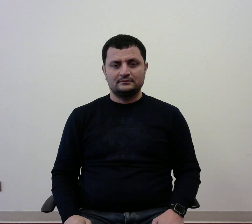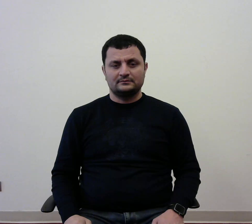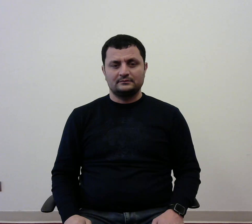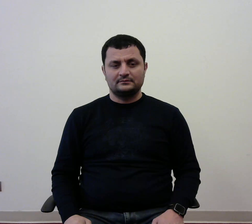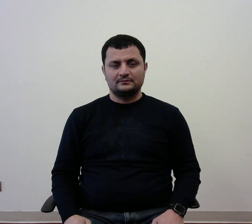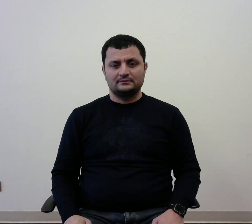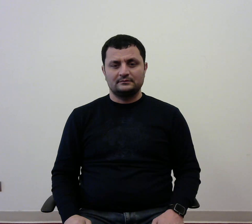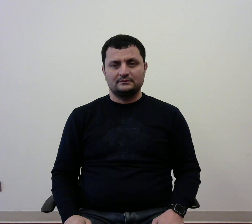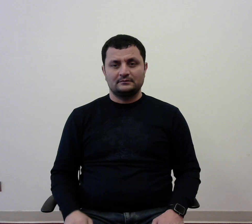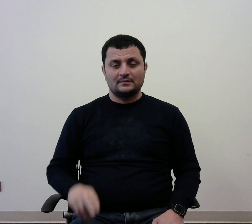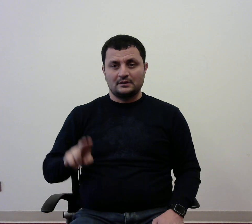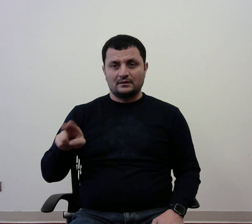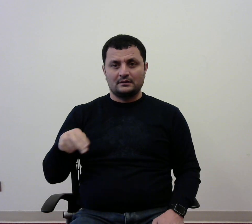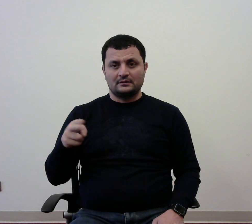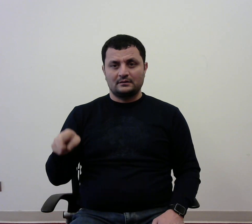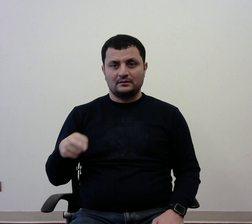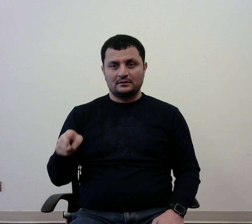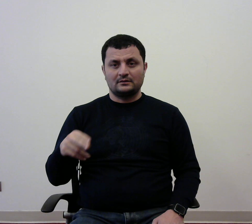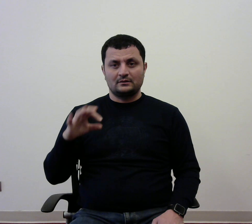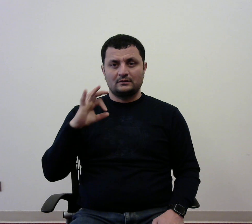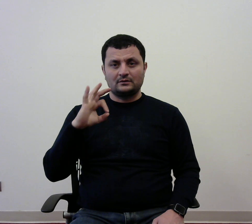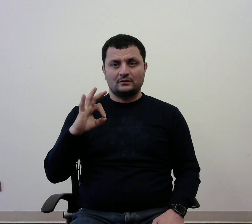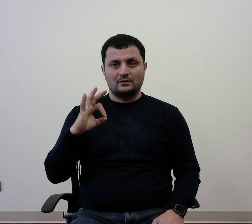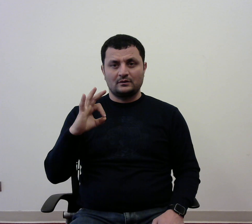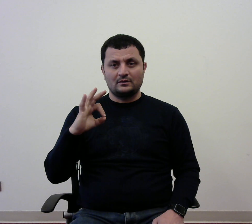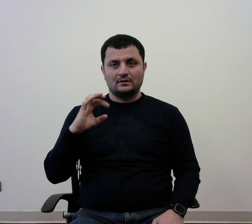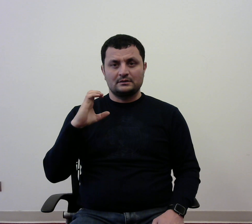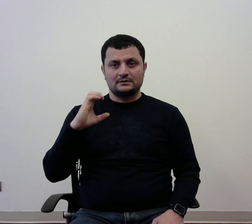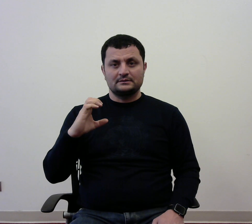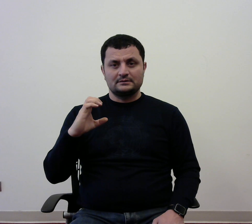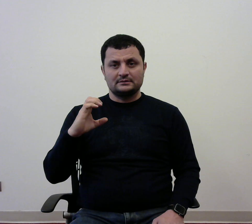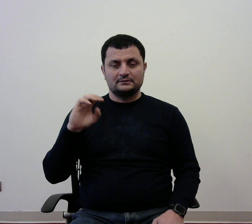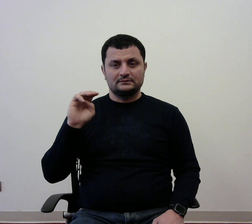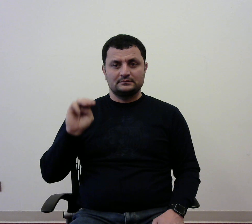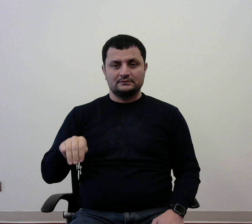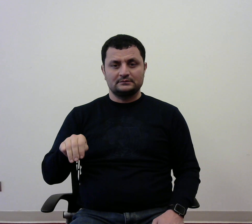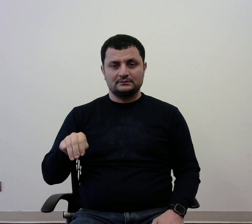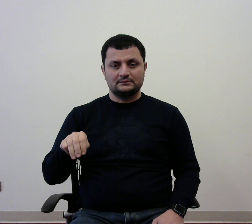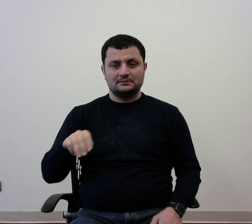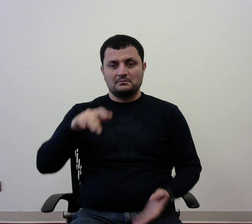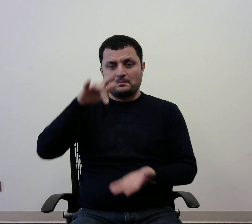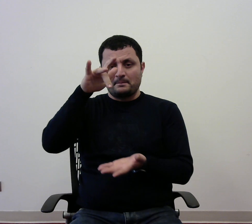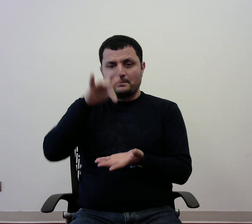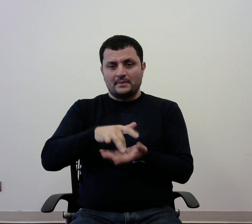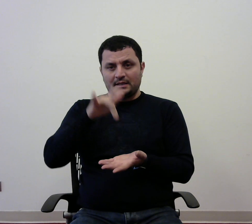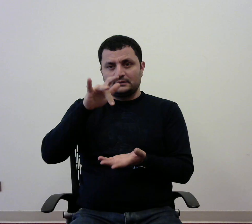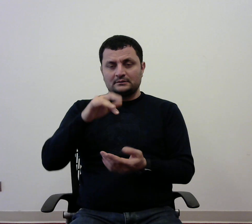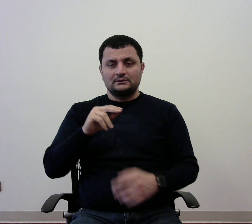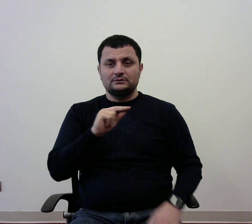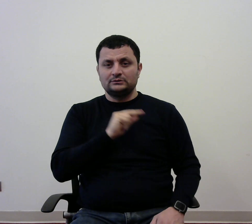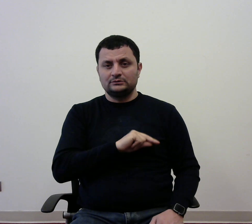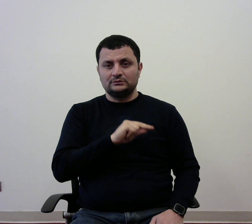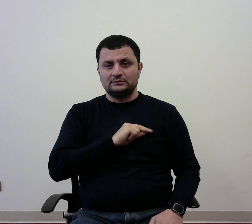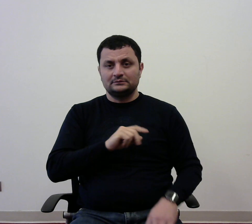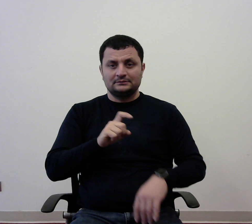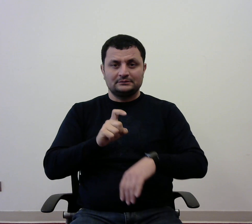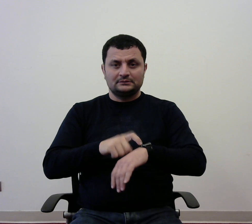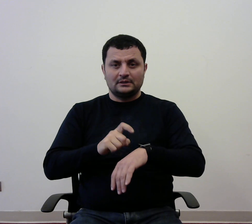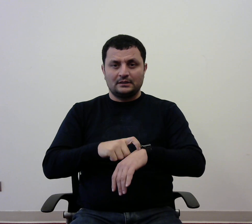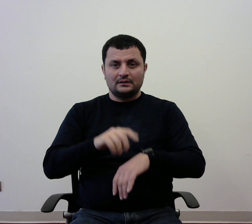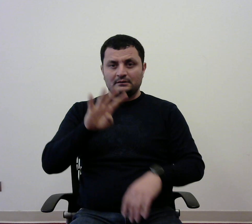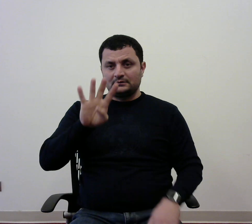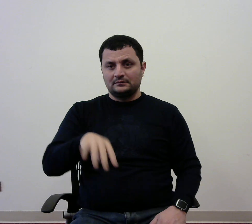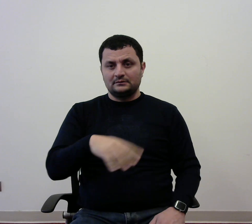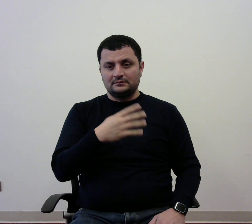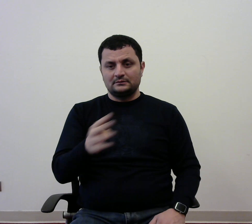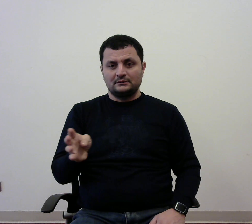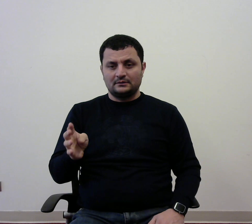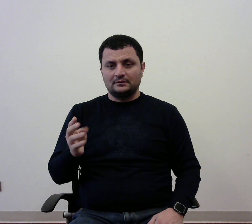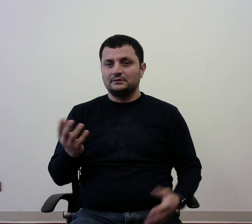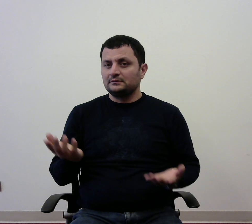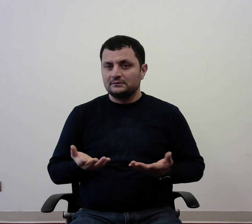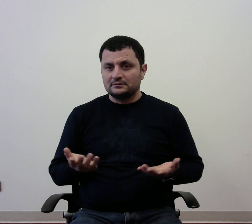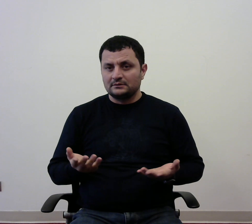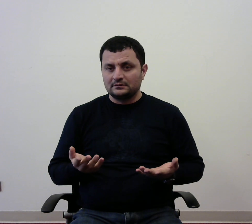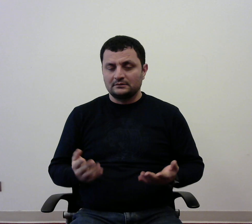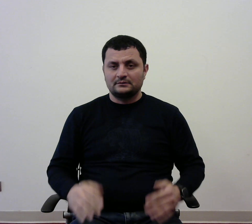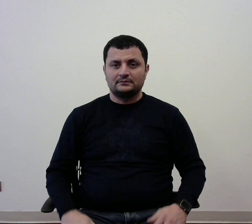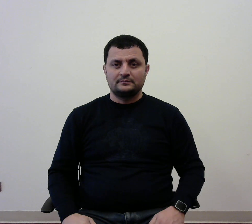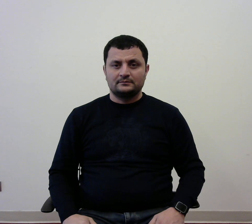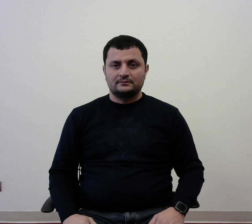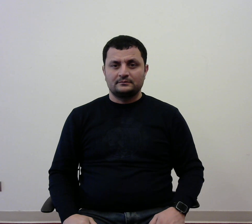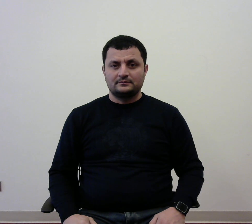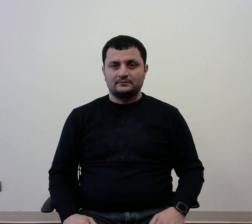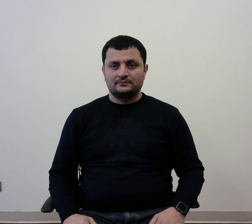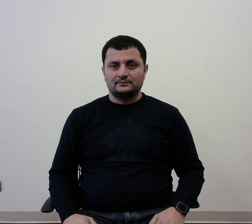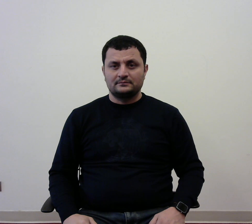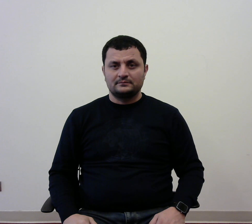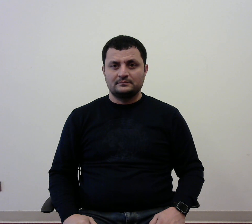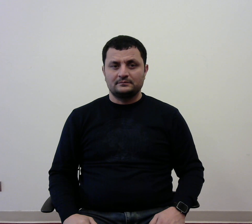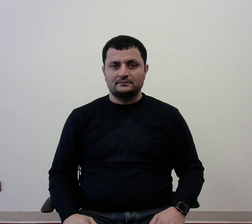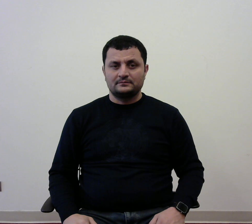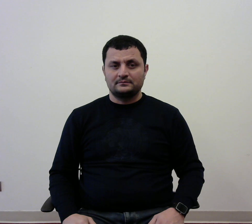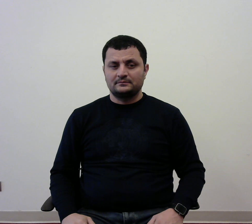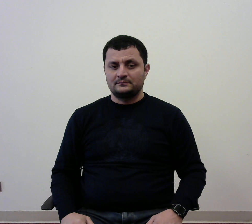DOST Mərkəzlərində iş saatı,qrafiki necədir?